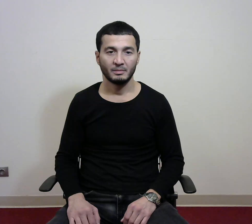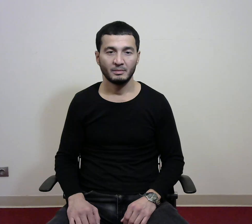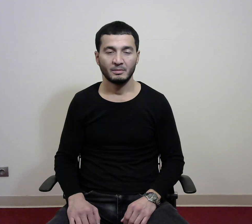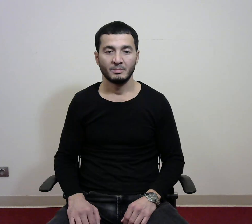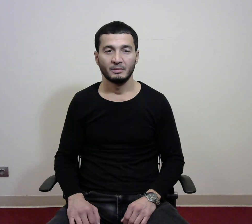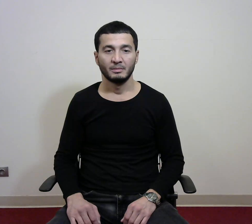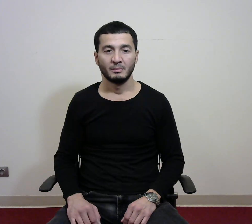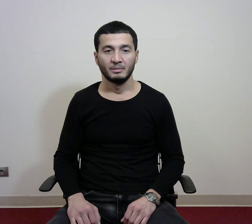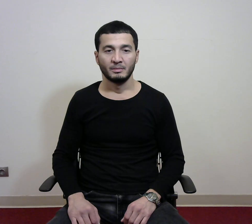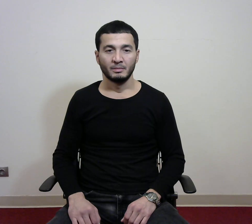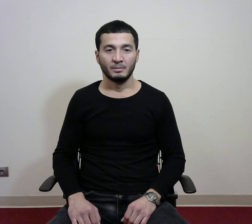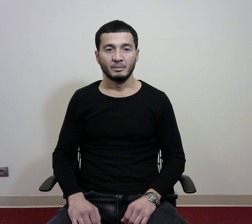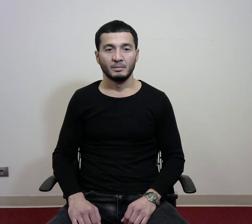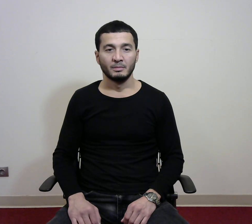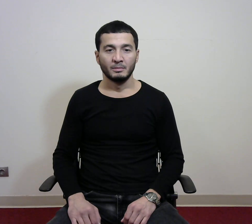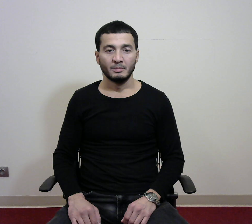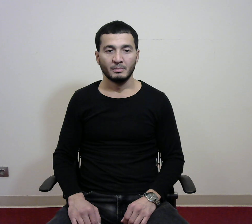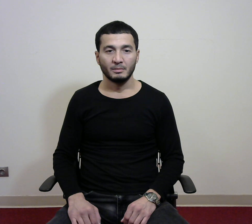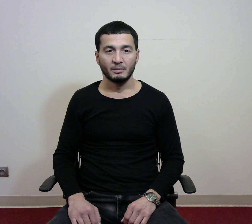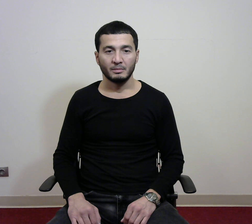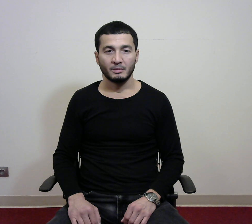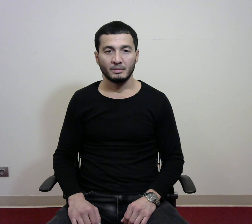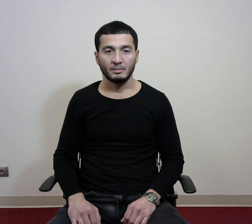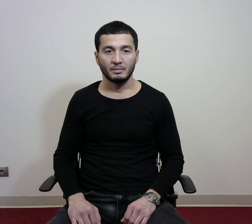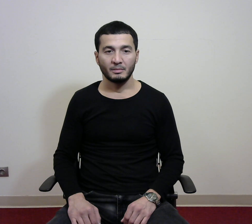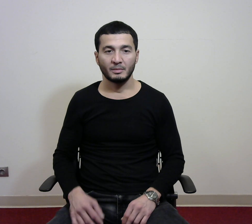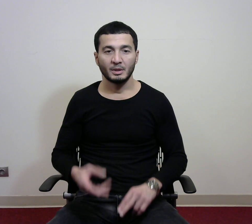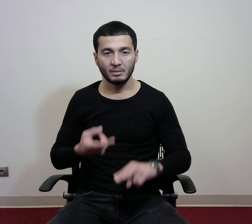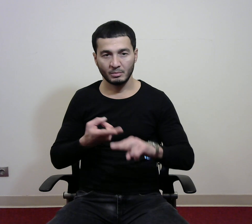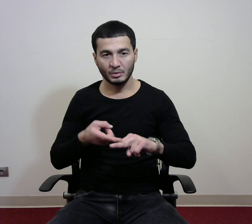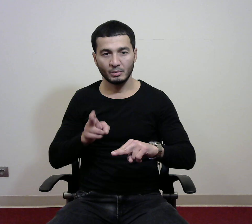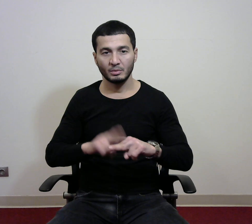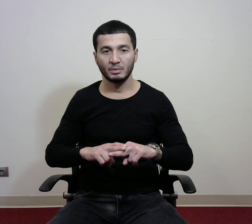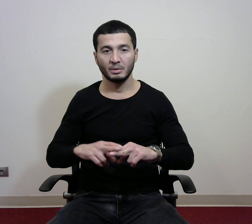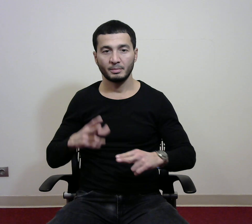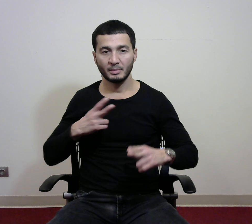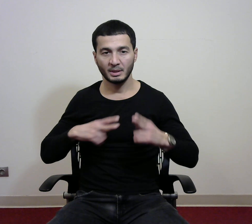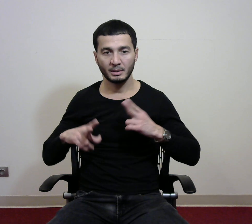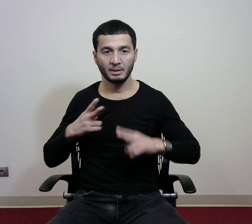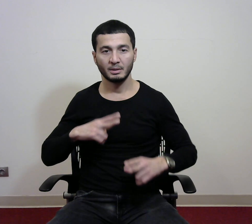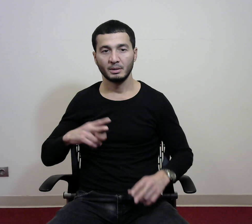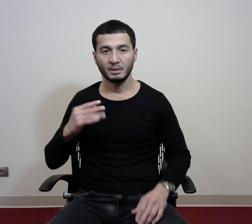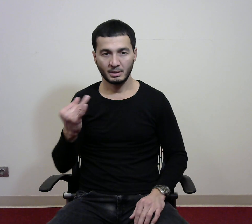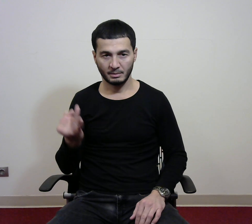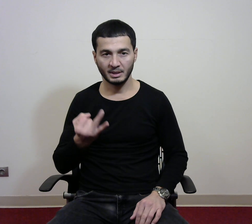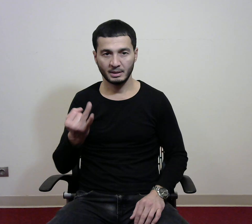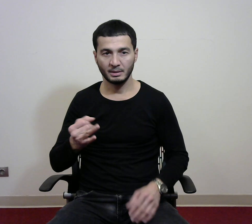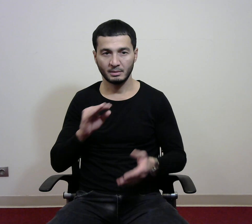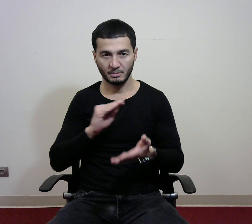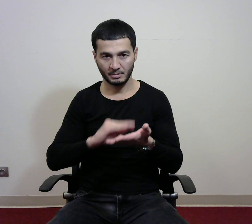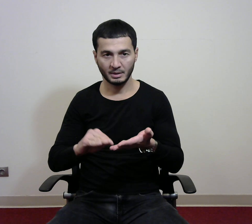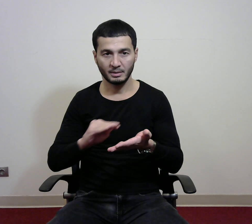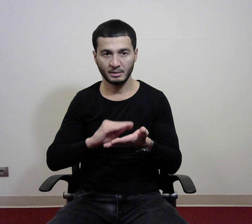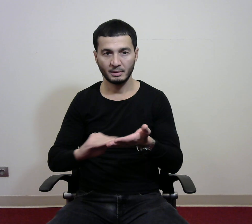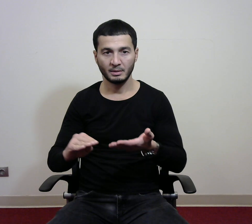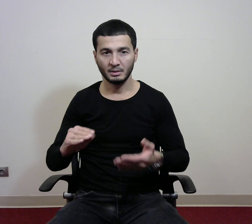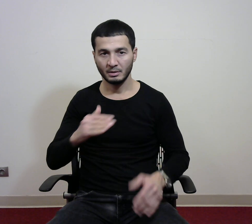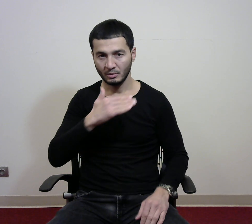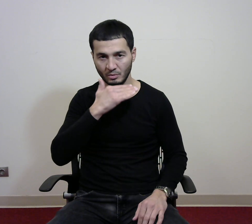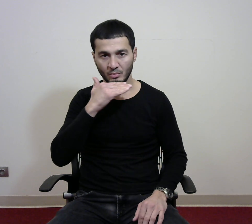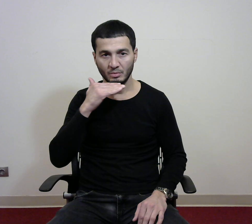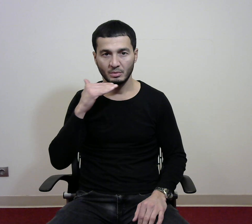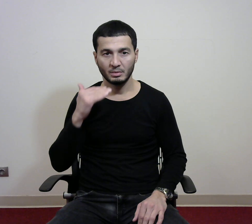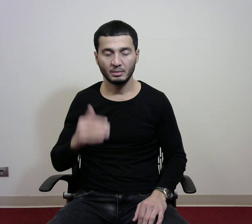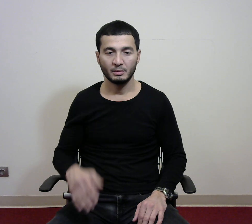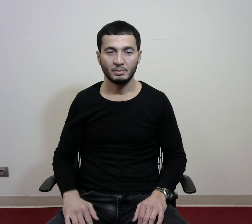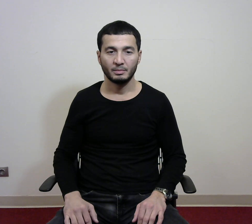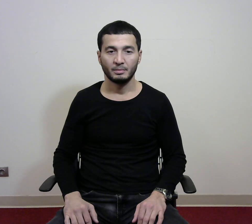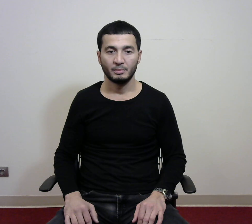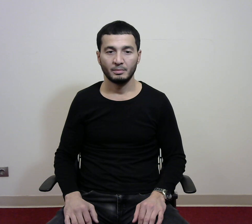Bu müəllimin maraqlı yazıları çoxdur